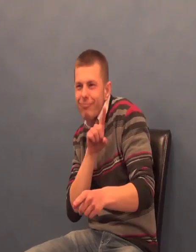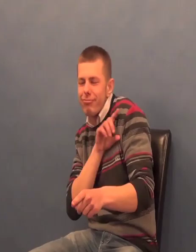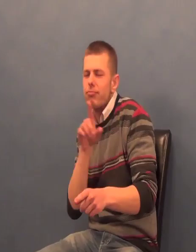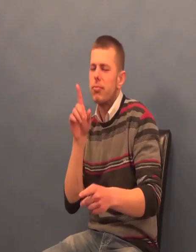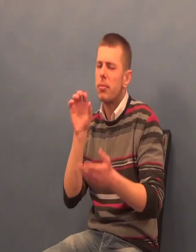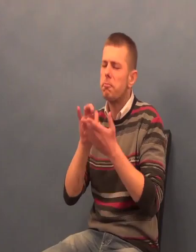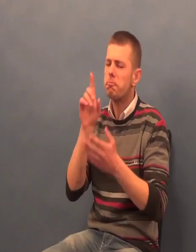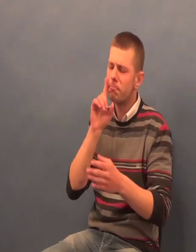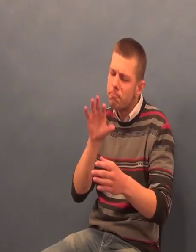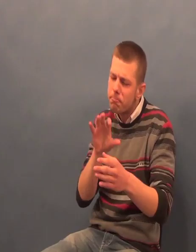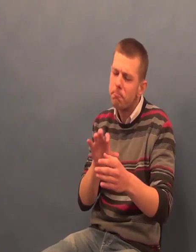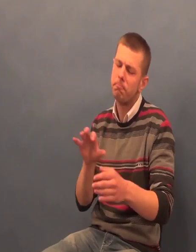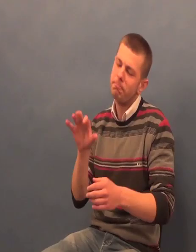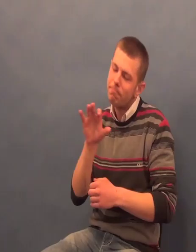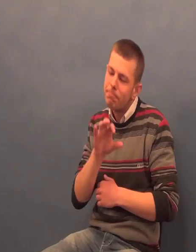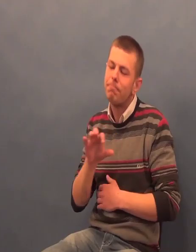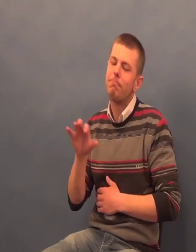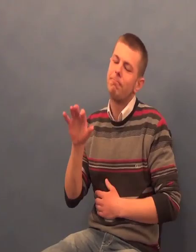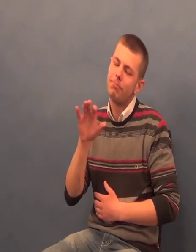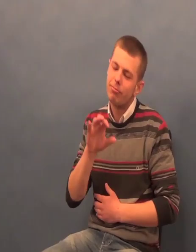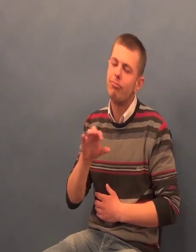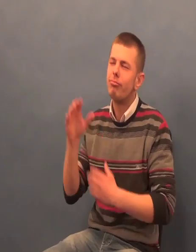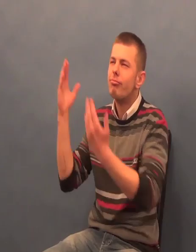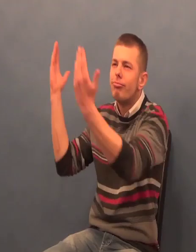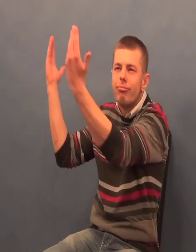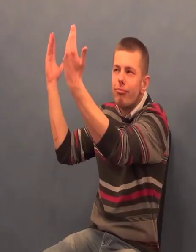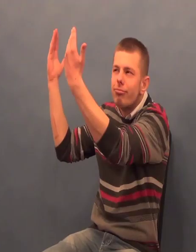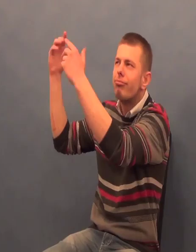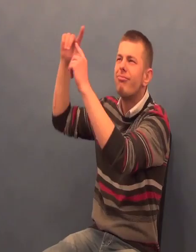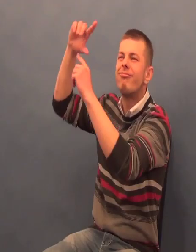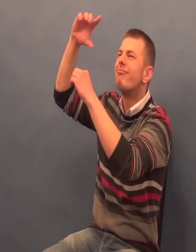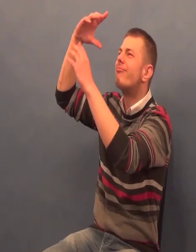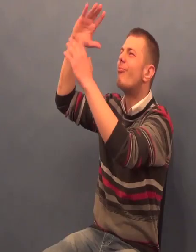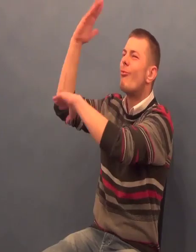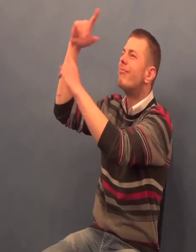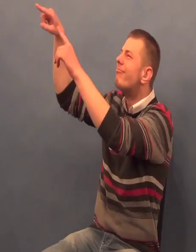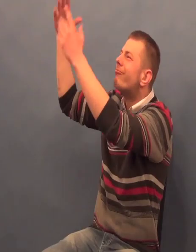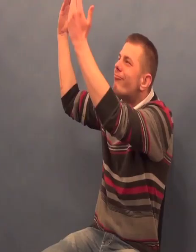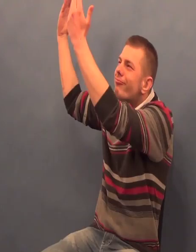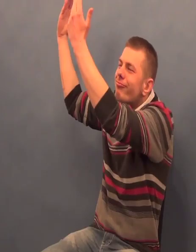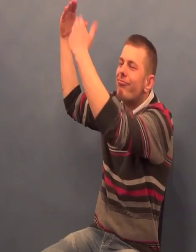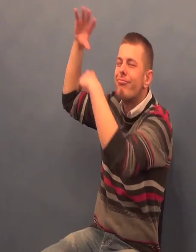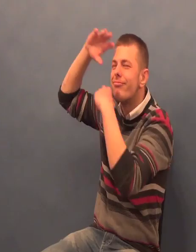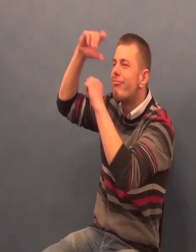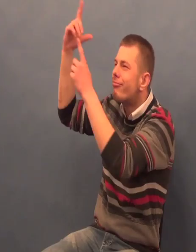Więc chłopiec ogląda żabę, ogląda ją, a za oknem ściemnia się i pojawiają się gwiazdy, jest księżyc.